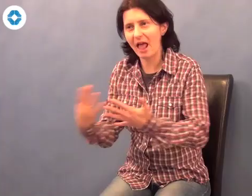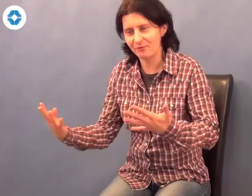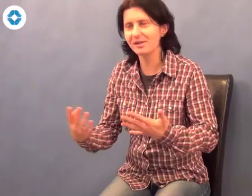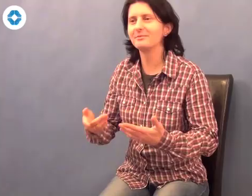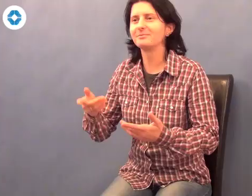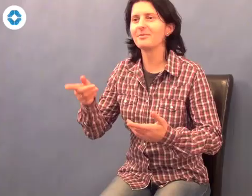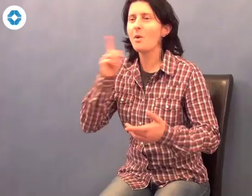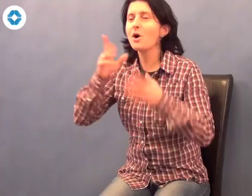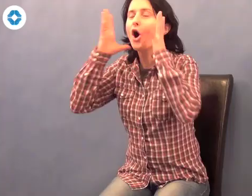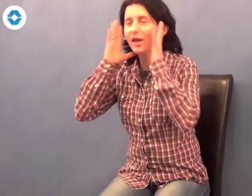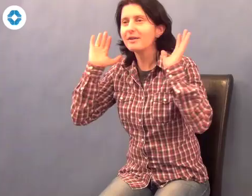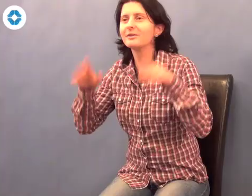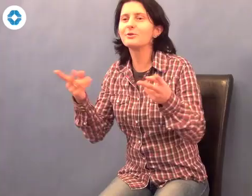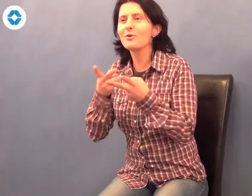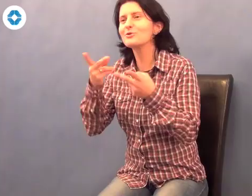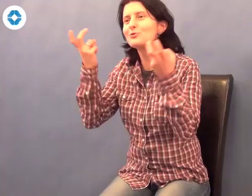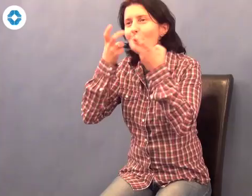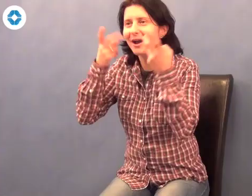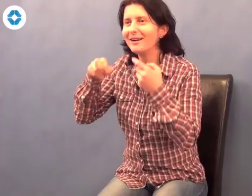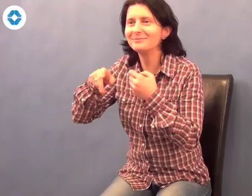Chłopak się przestraszył. Potem razem z psem szuka żaby.